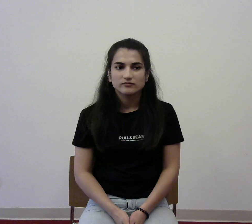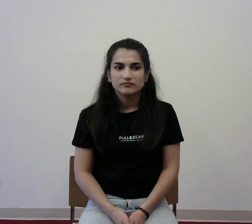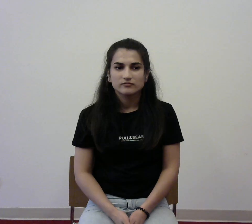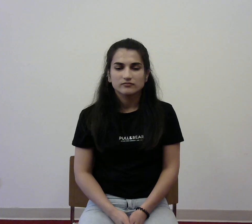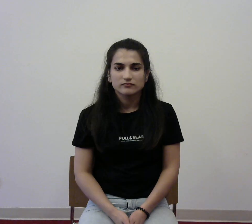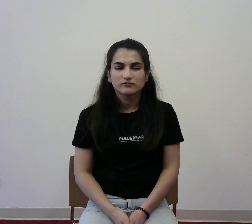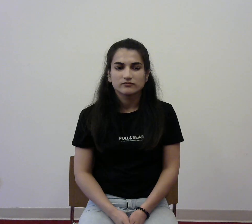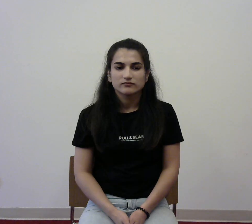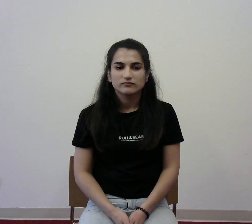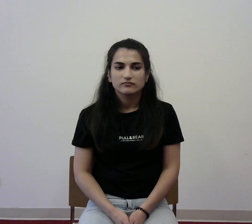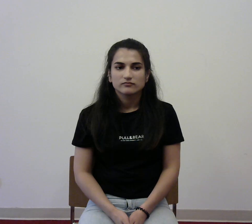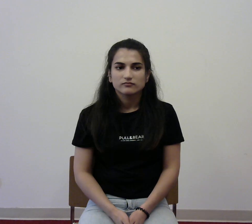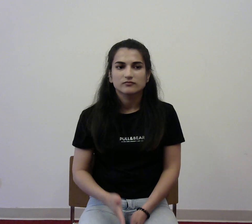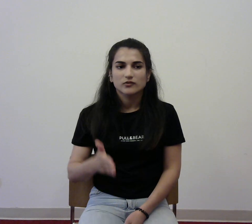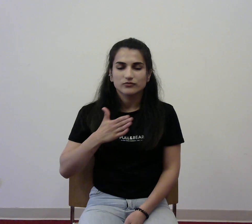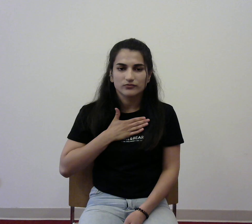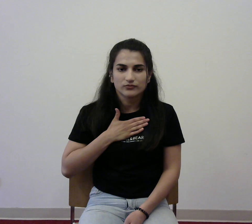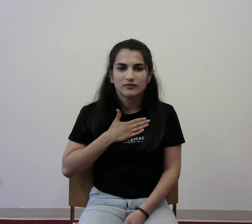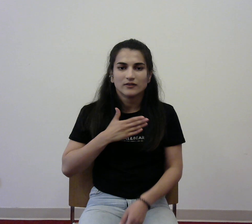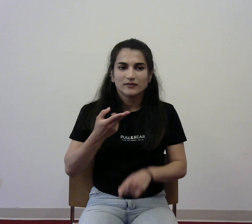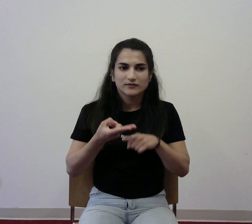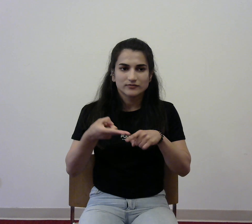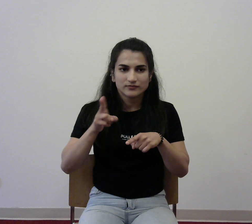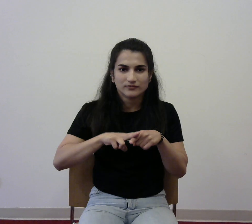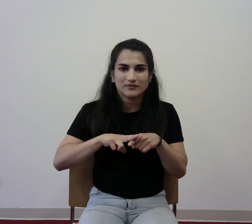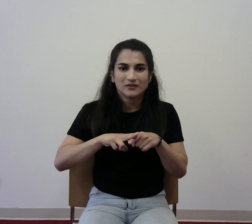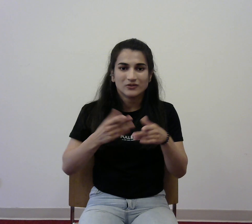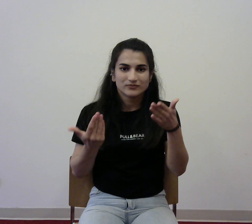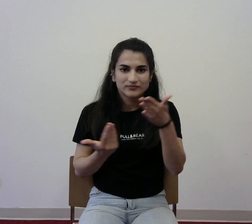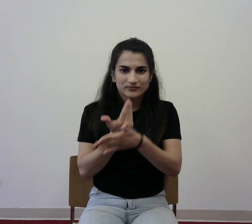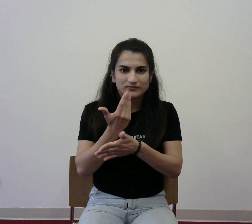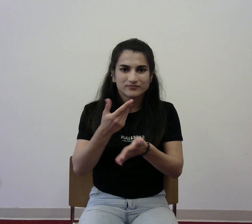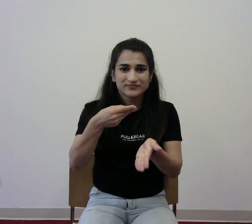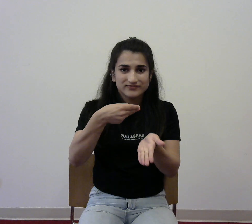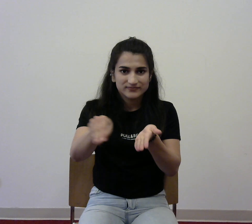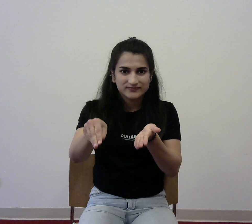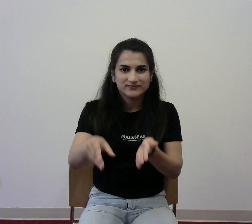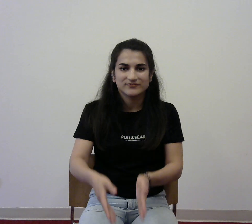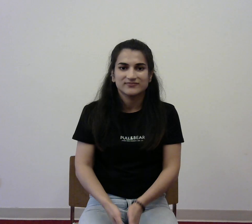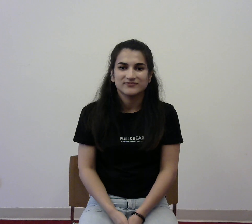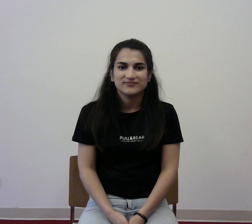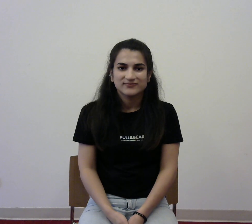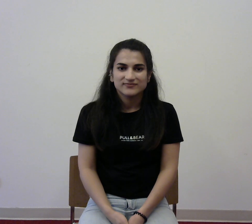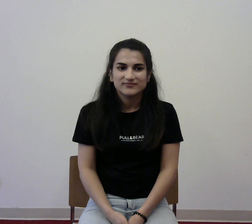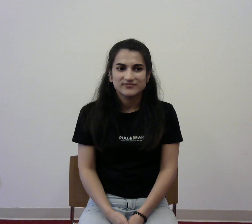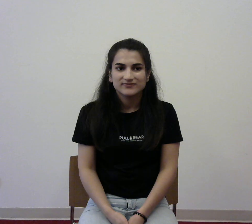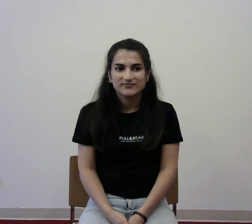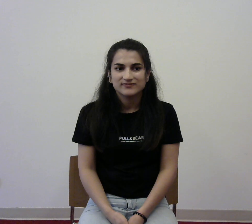Mən bunu yeni almışam